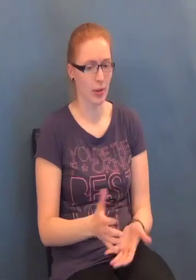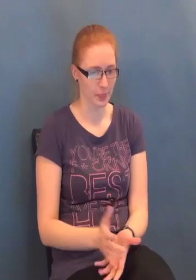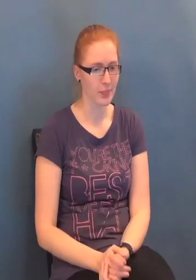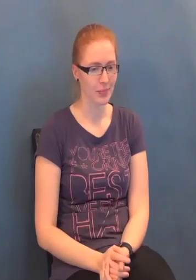Można.